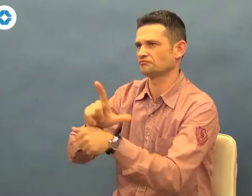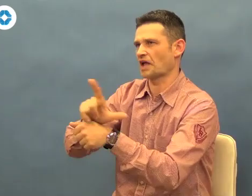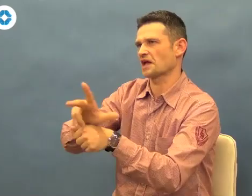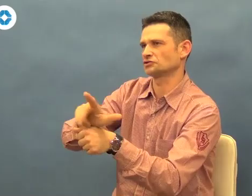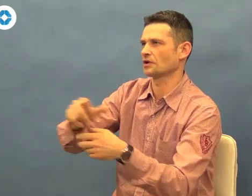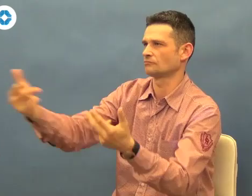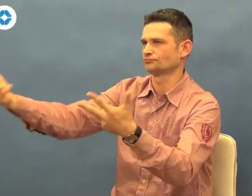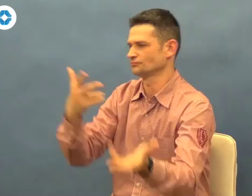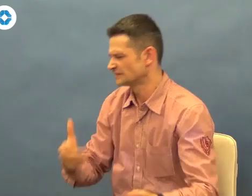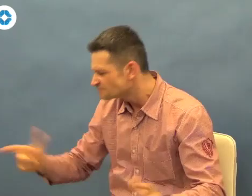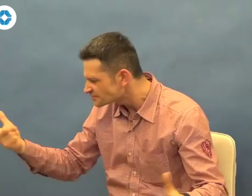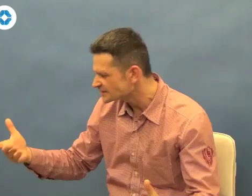Podeszli do niego i zobaczyli, że miał wypadek.